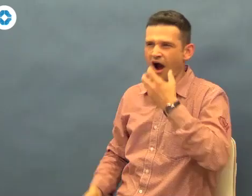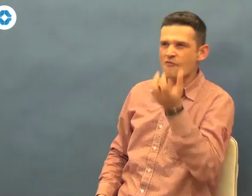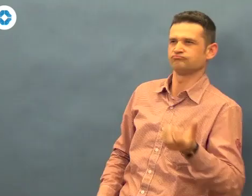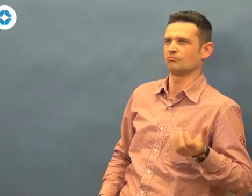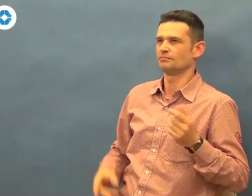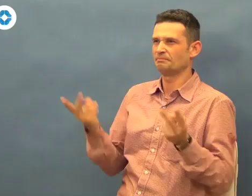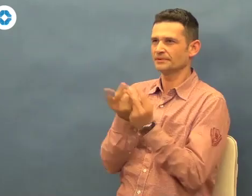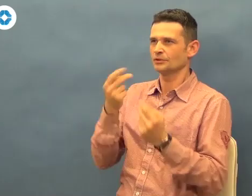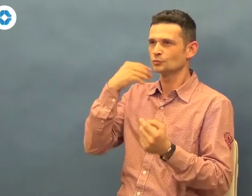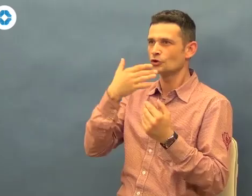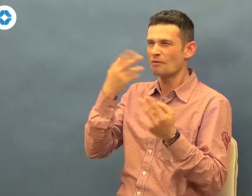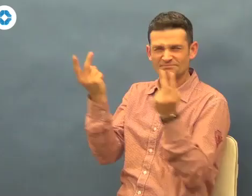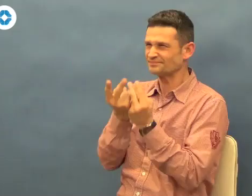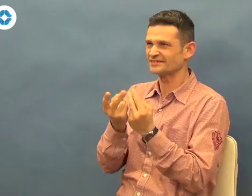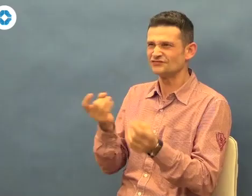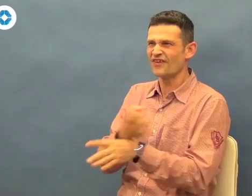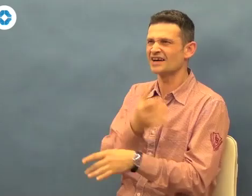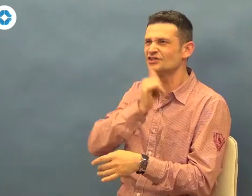Gruszki były identyczne jak gruszki mężczyzny, świeże, zielone.